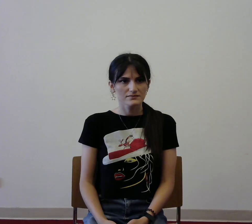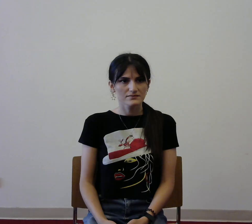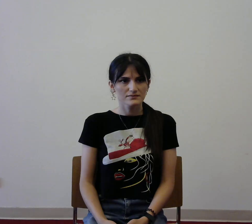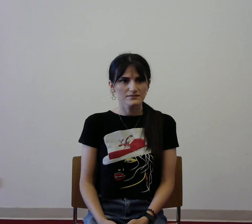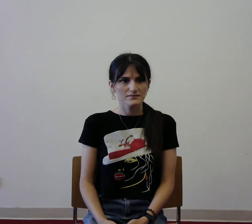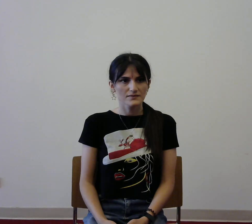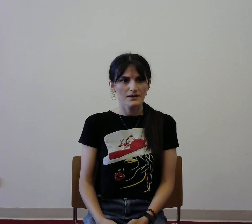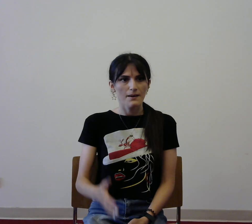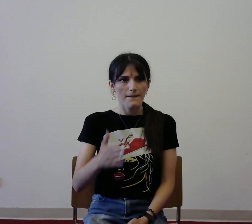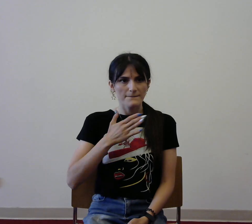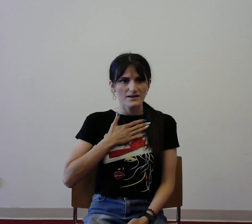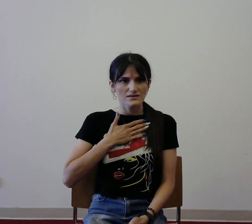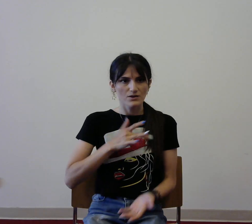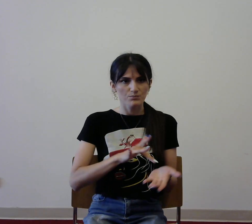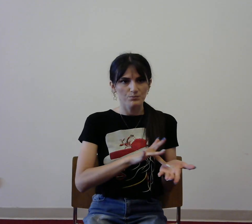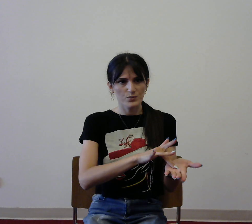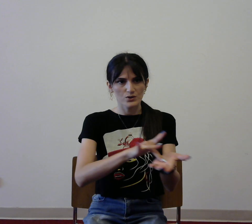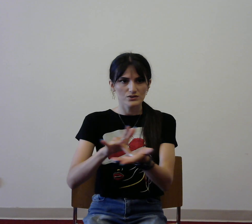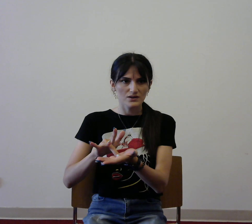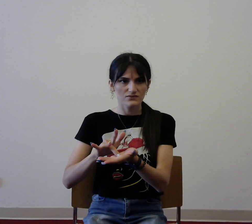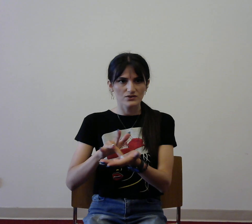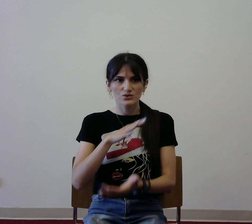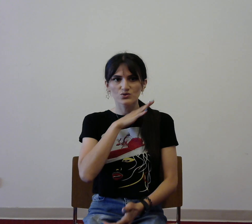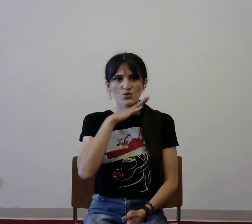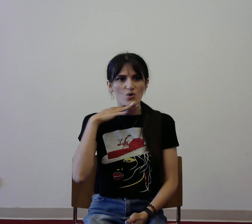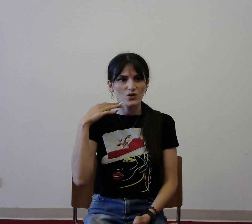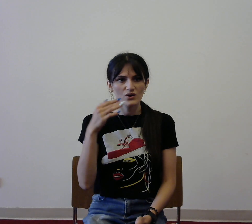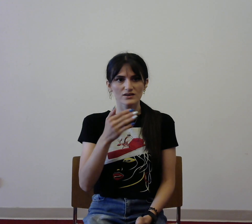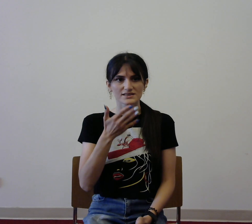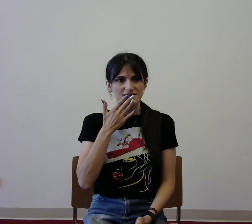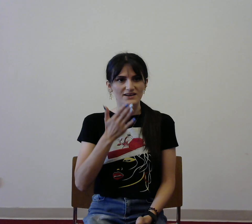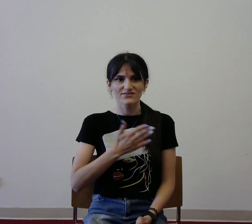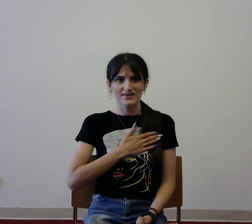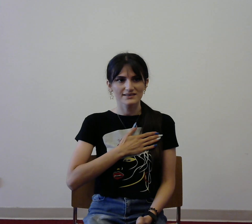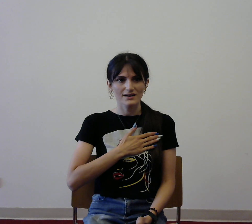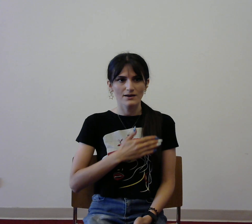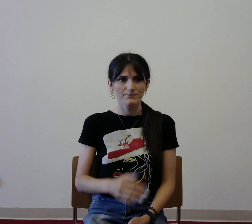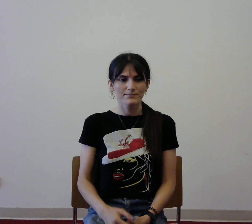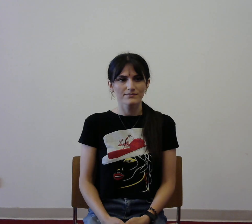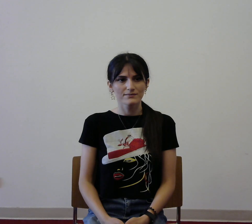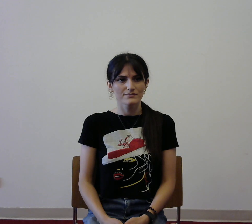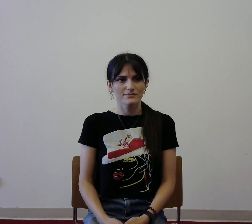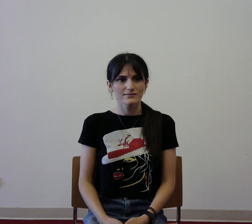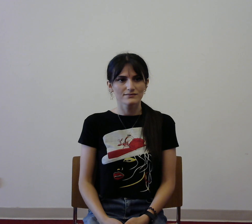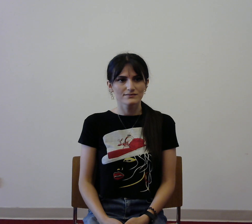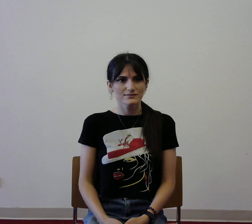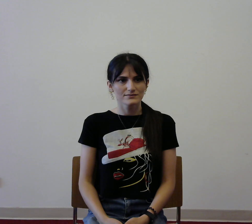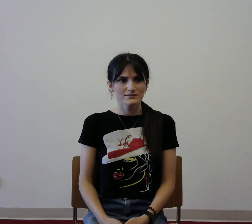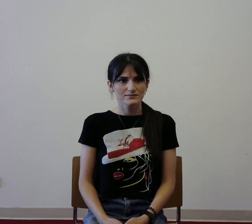Mən səyahət etməyi çox sevirəm